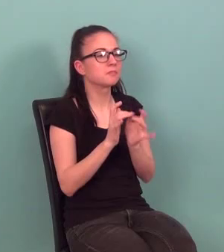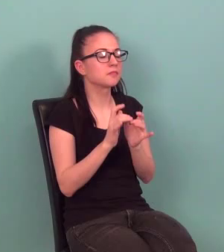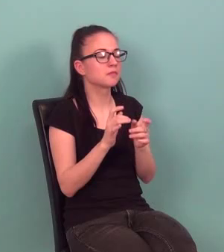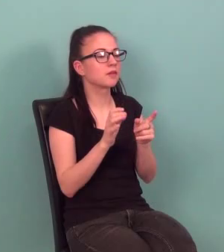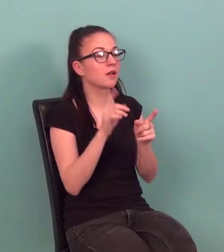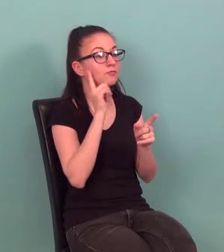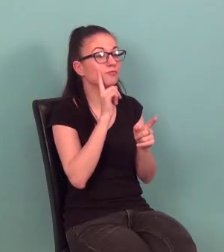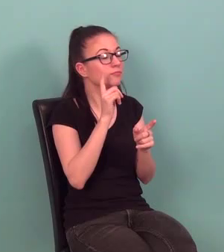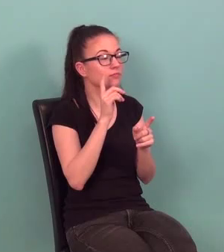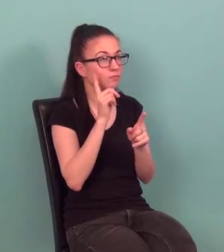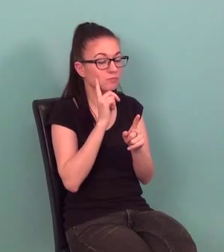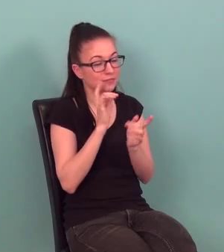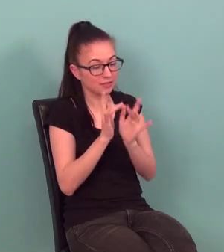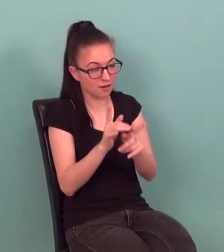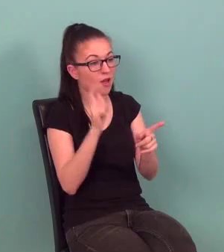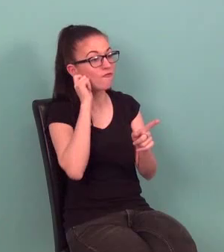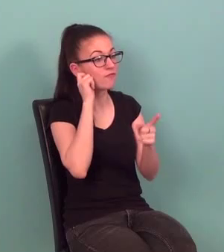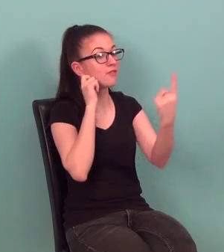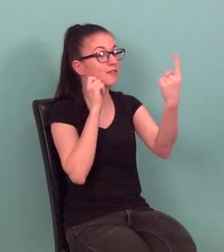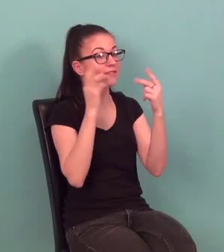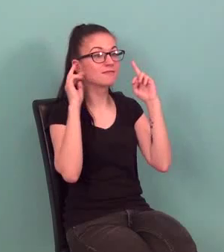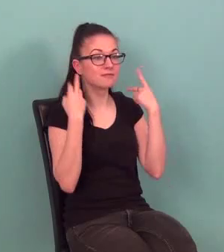Chłopak jedzie na rowerze, a z naprzeciwka nadjeżdża dziewczyna z warkoczami.